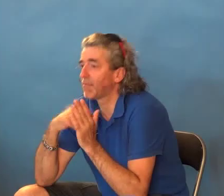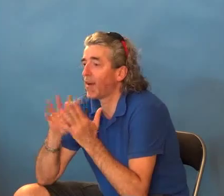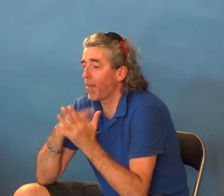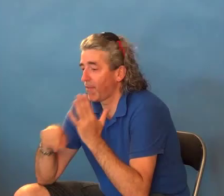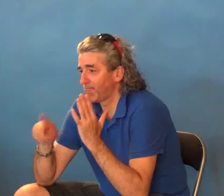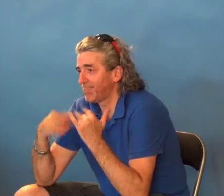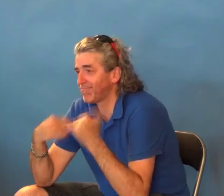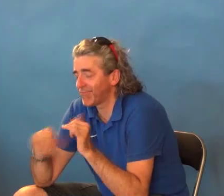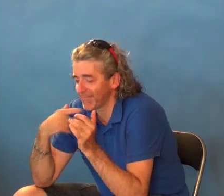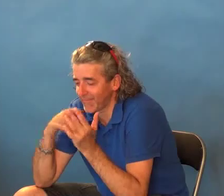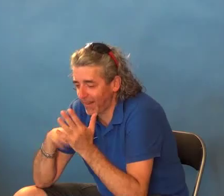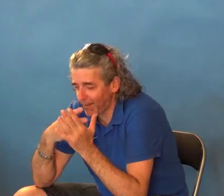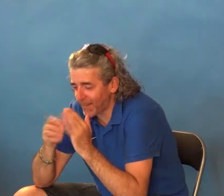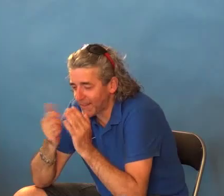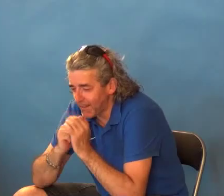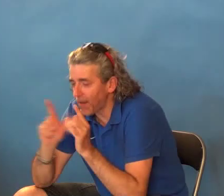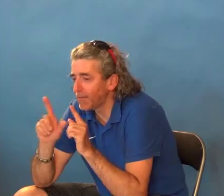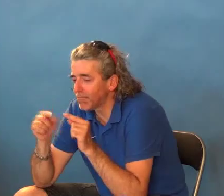Mamy inne kalendarze.